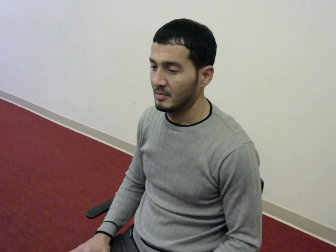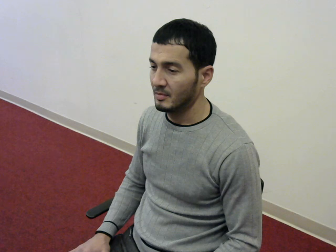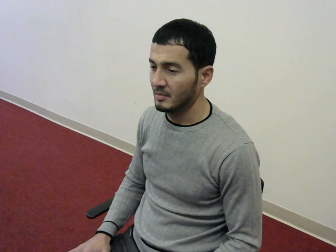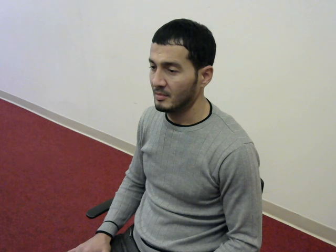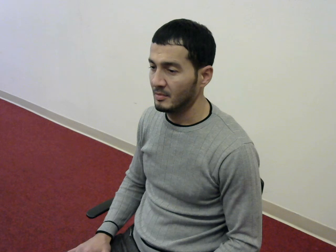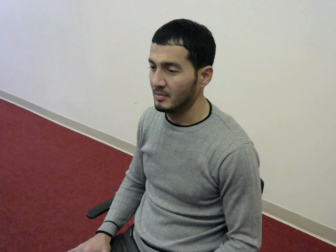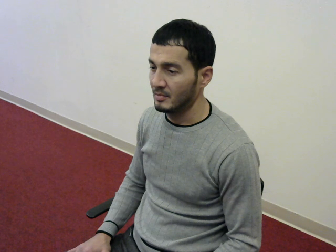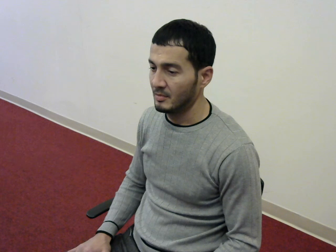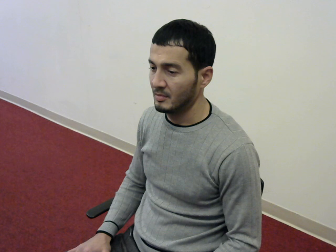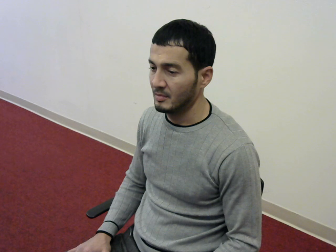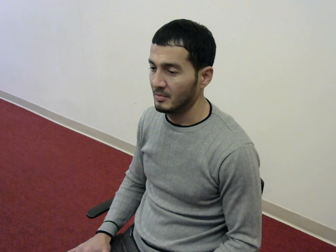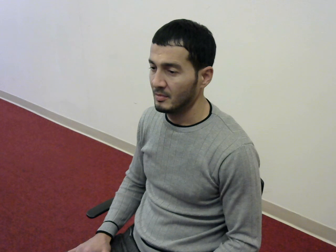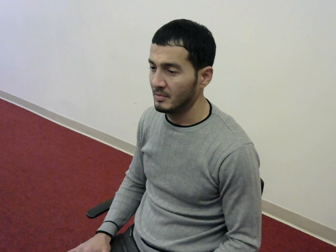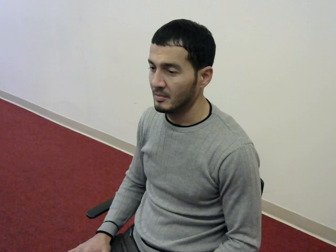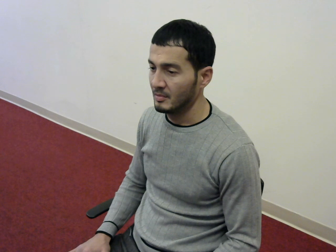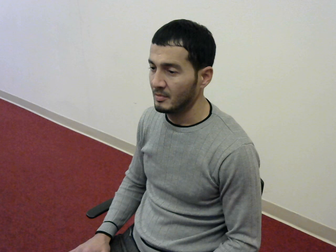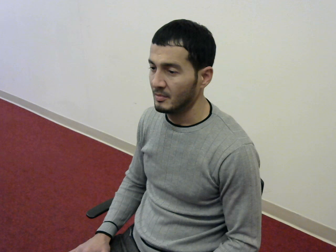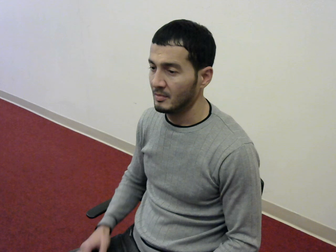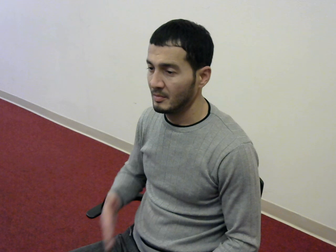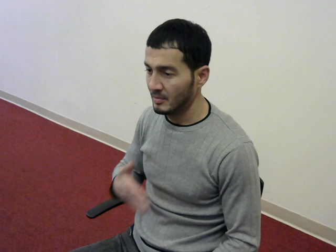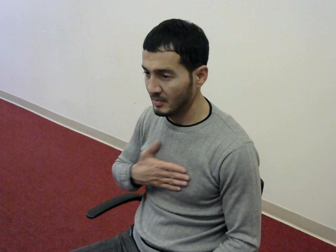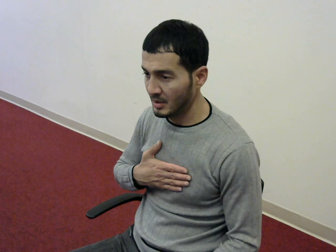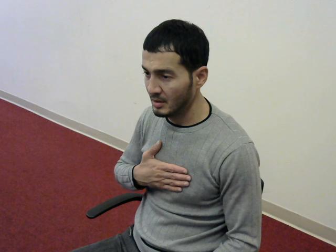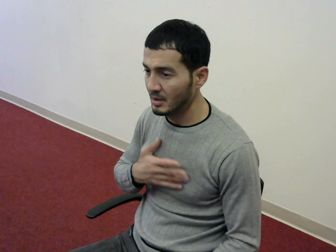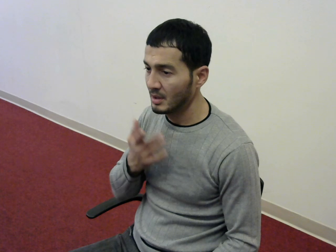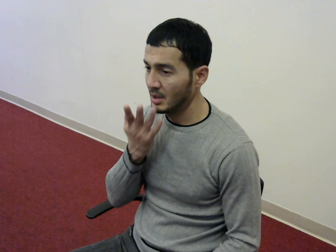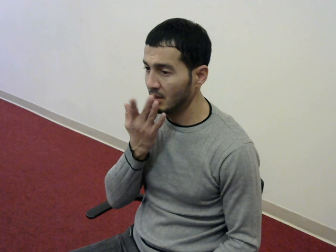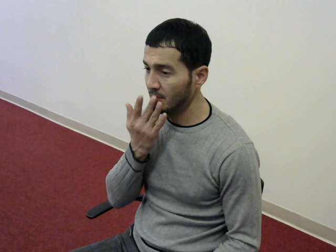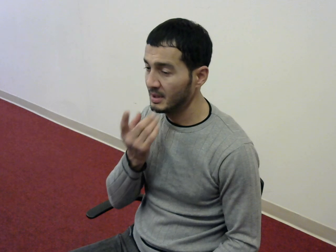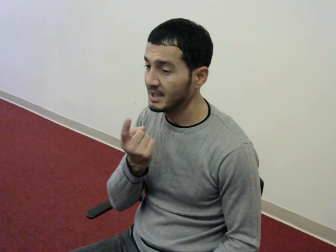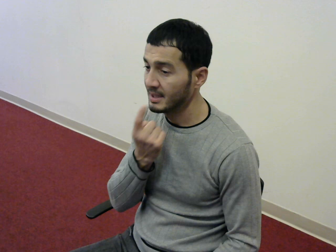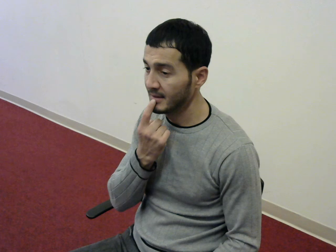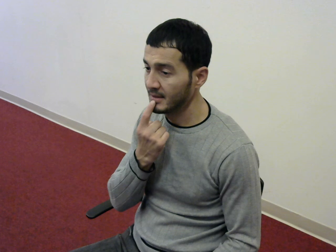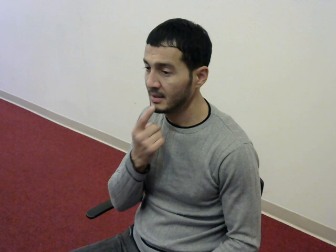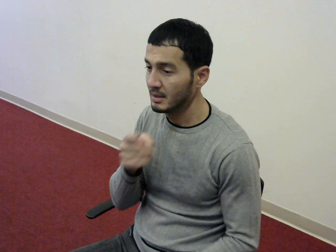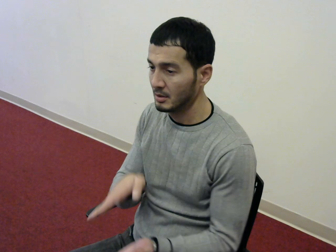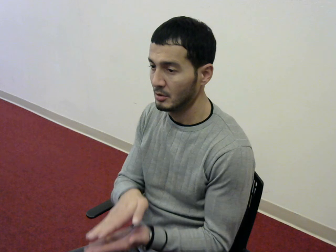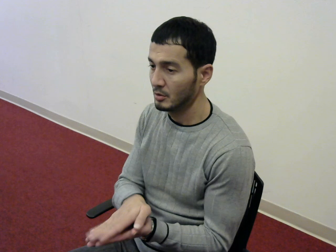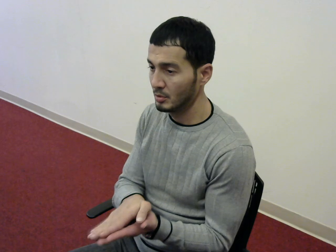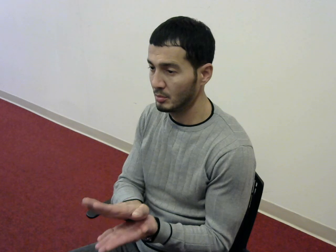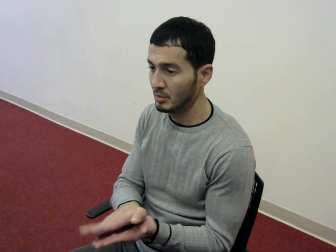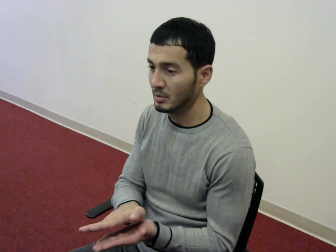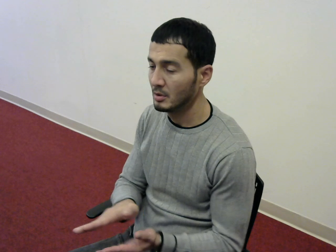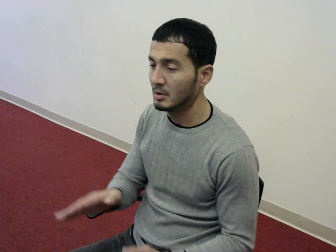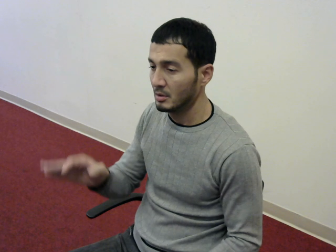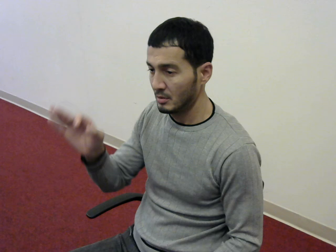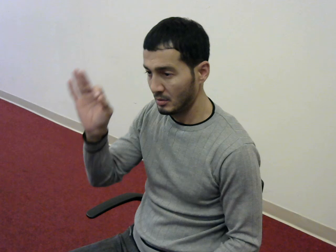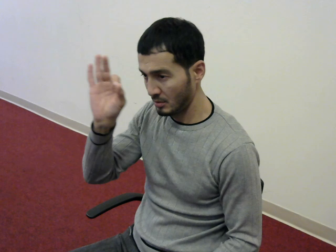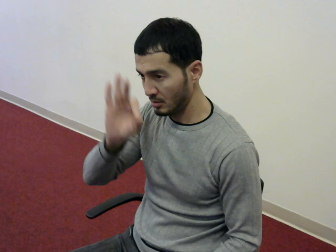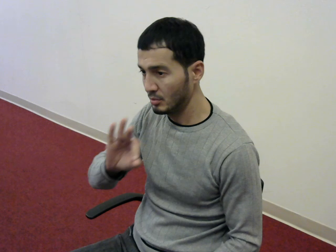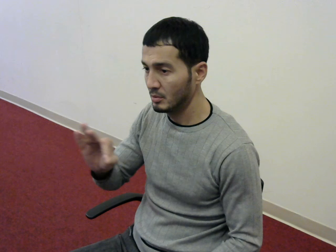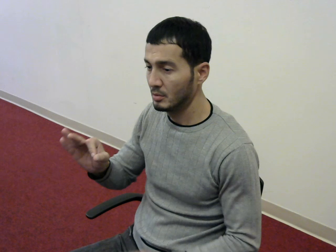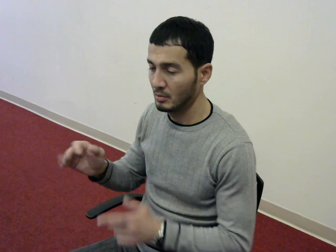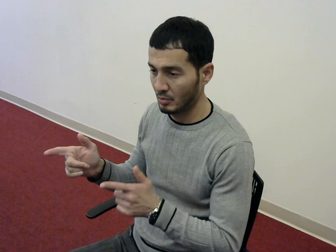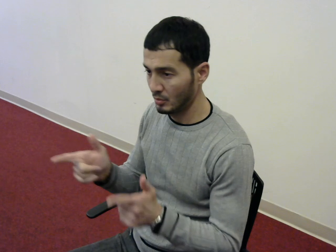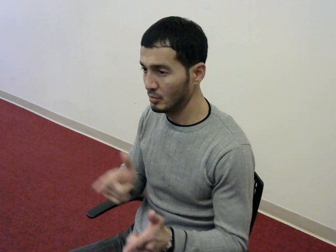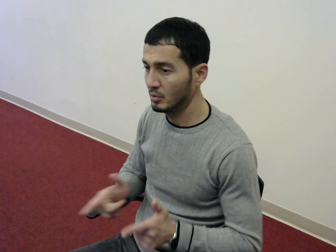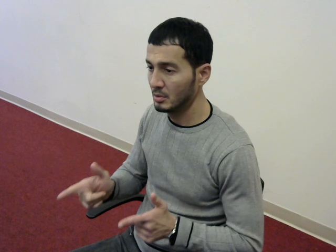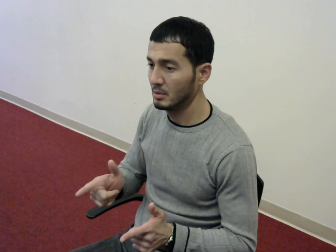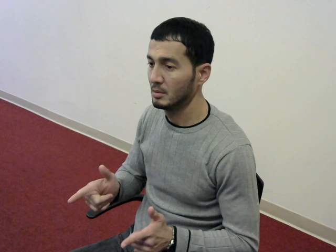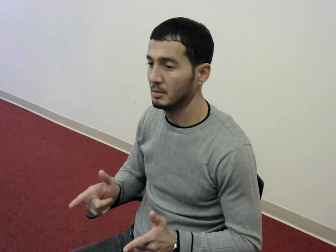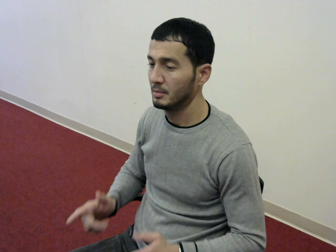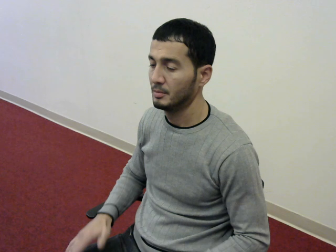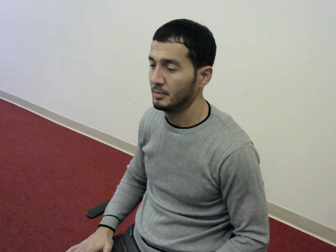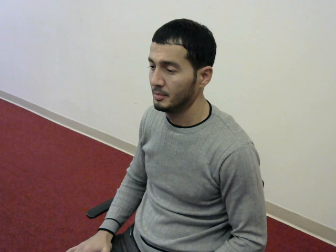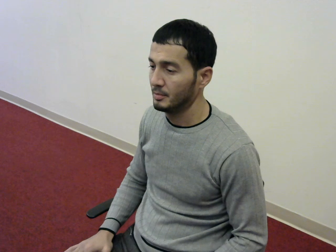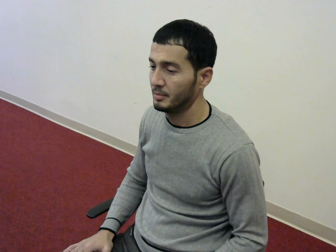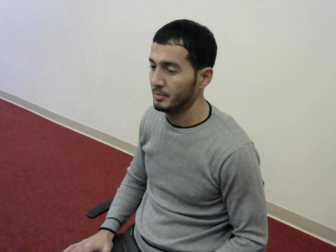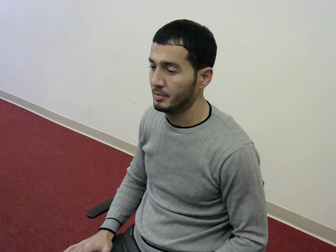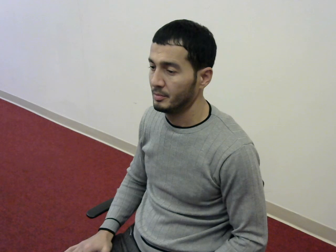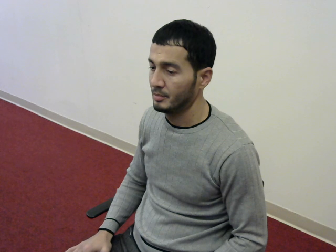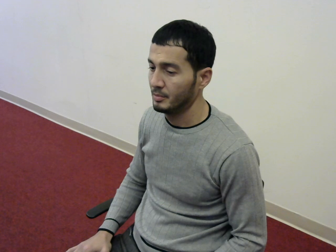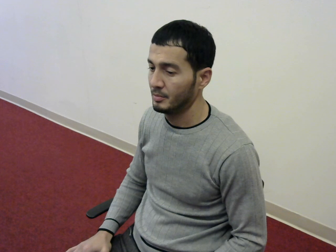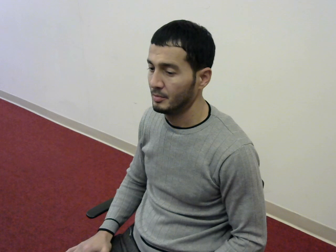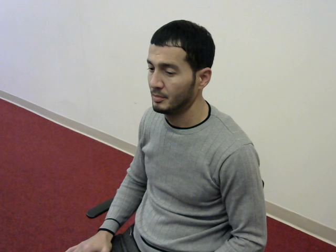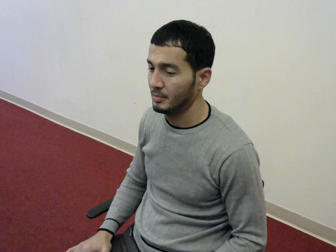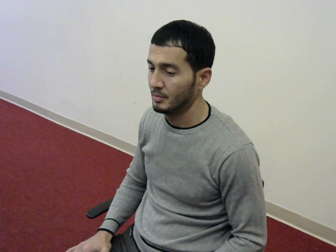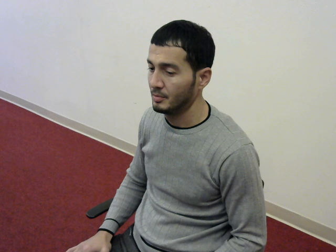Mən xarici dil diplom üçün hazırlaşıram